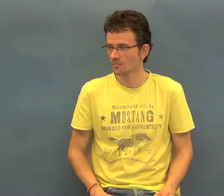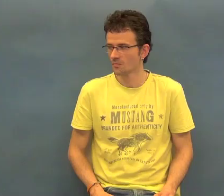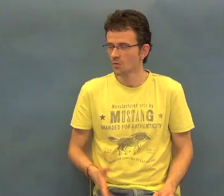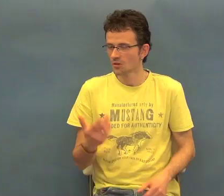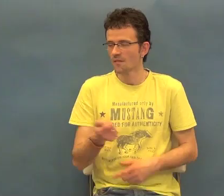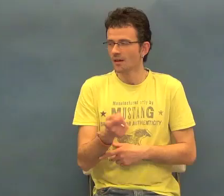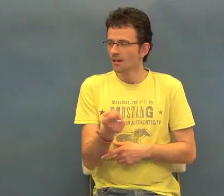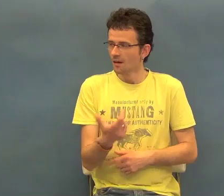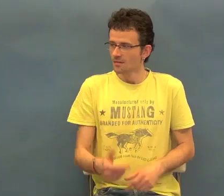Może...?